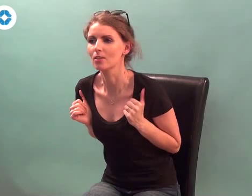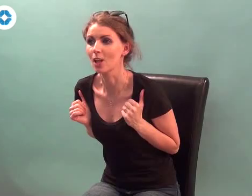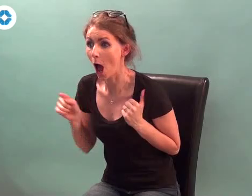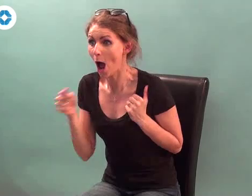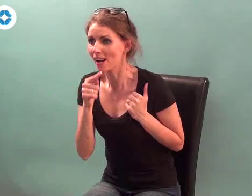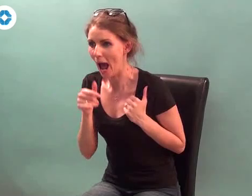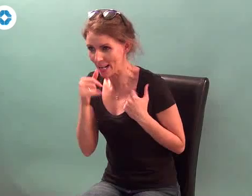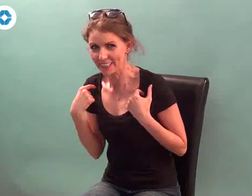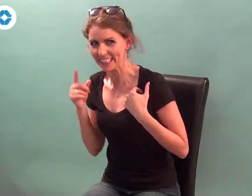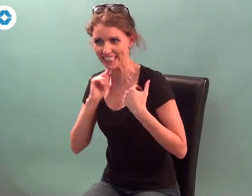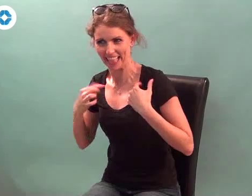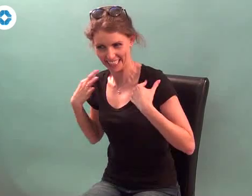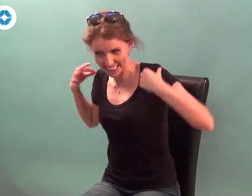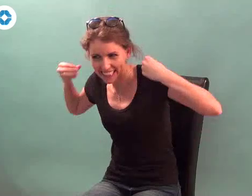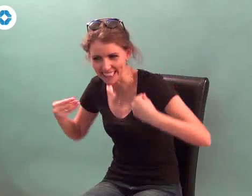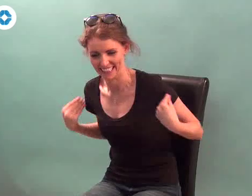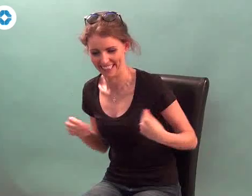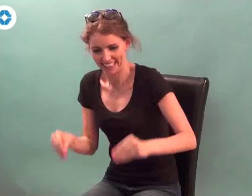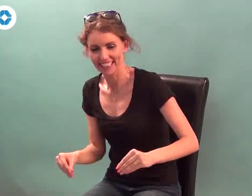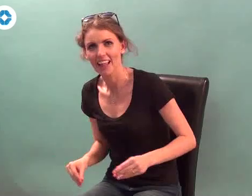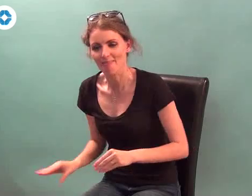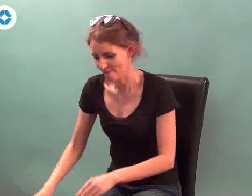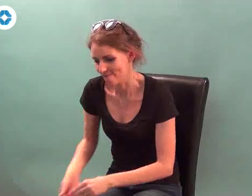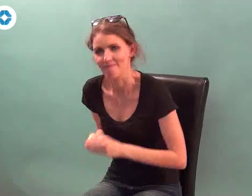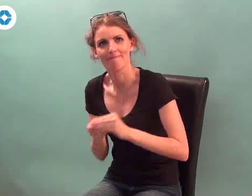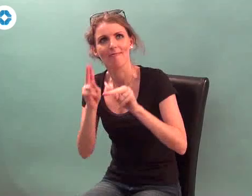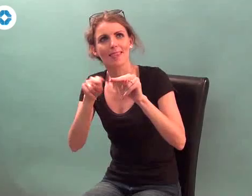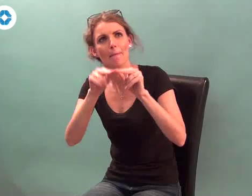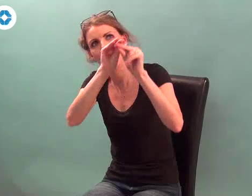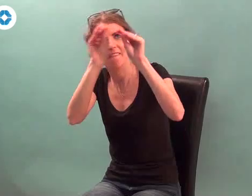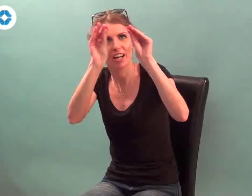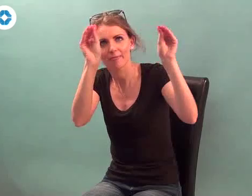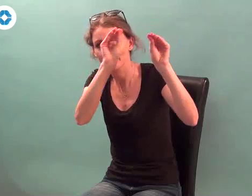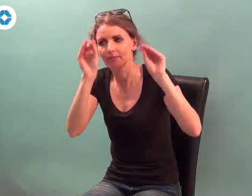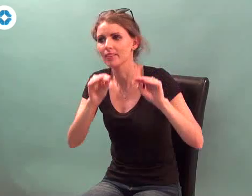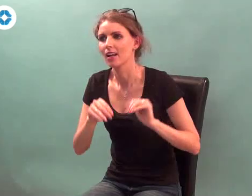Charlie Chaplin udaje zdziwienie, zdejmuje plecak i naprawia okno.